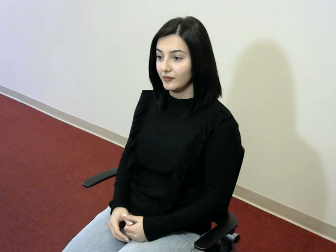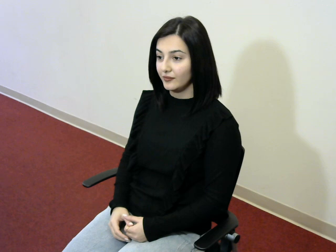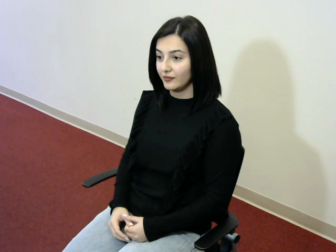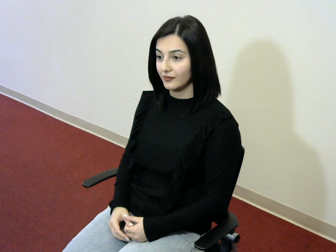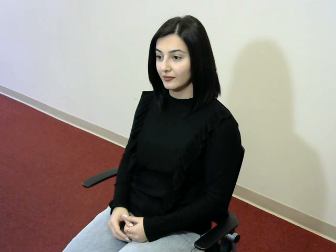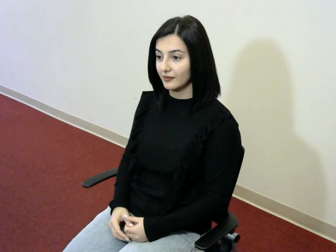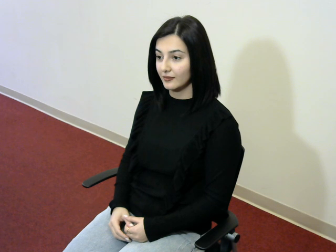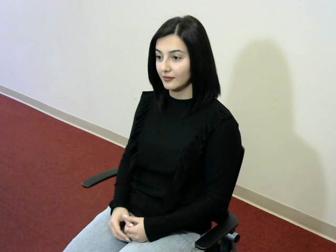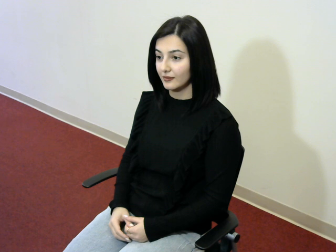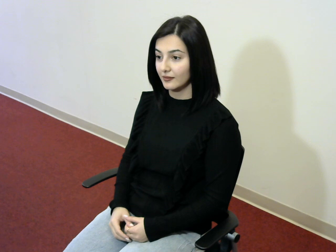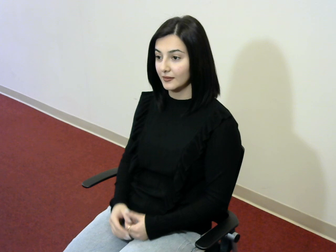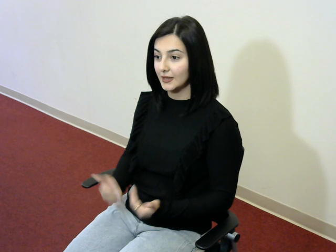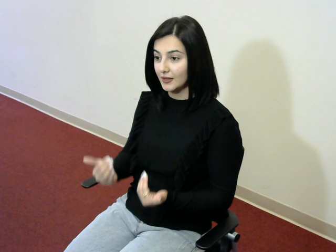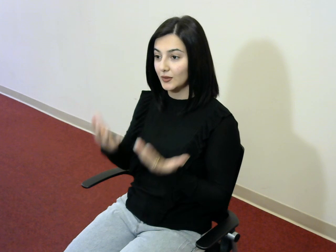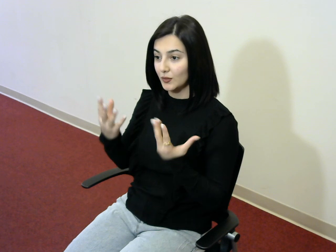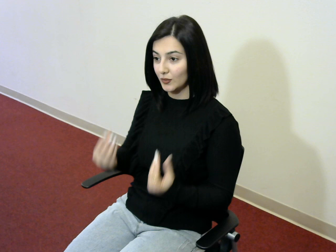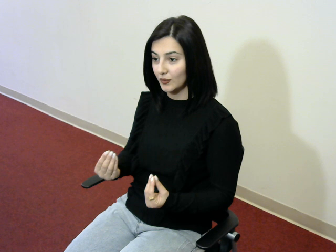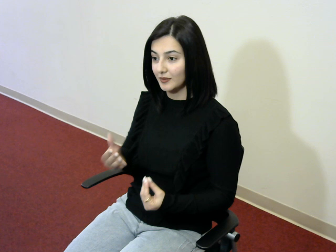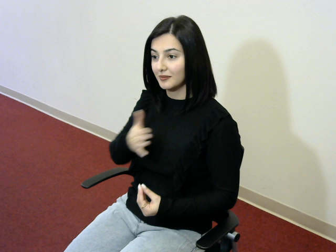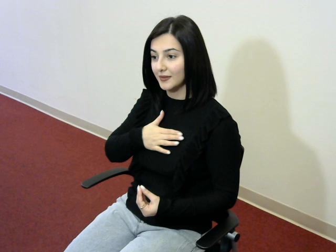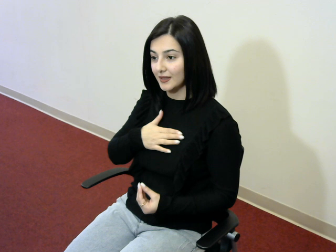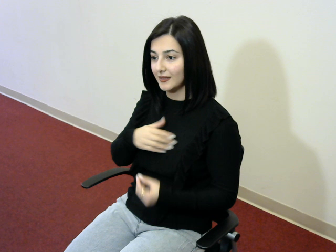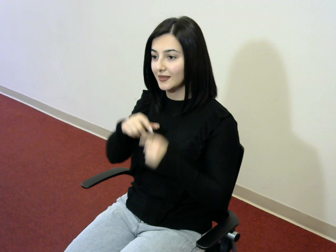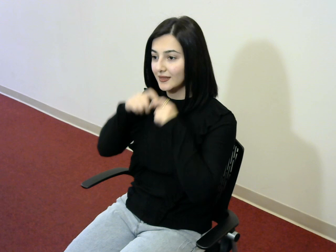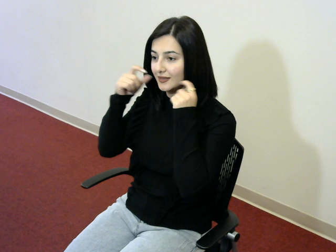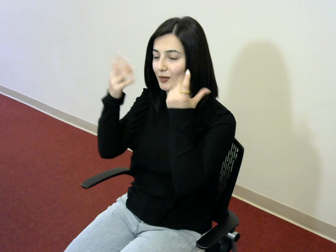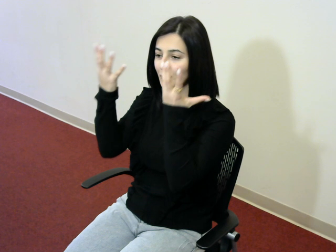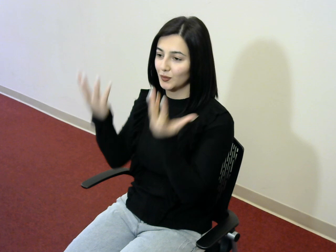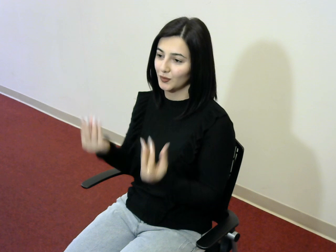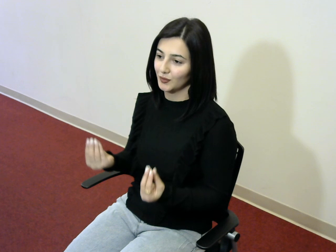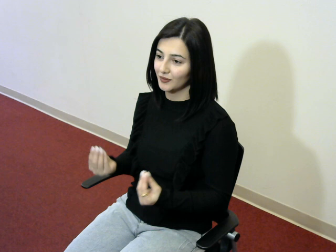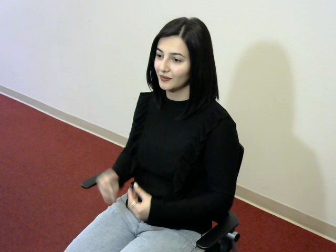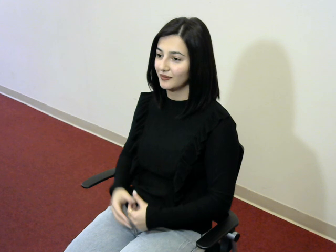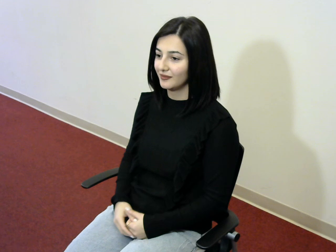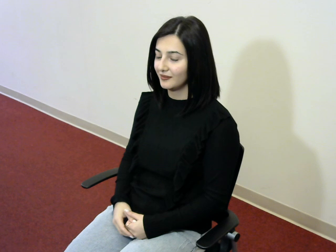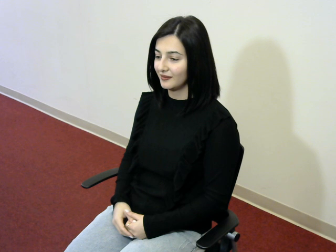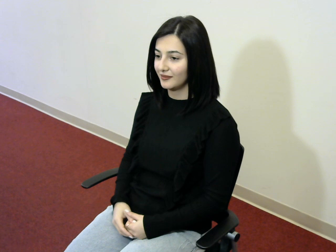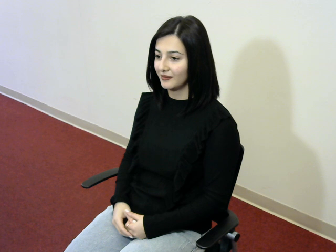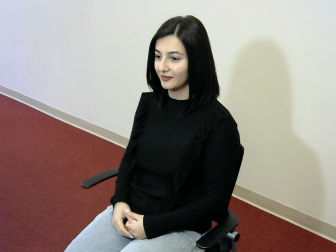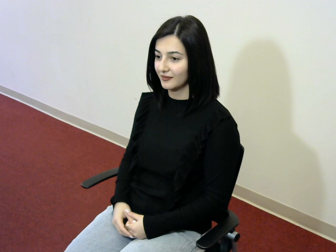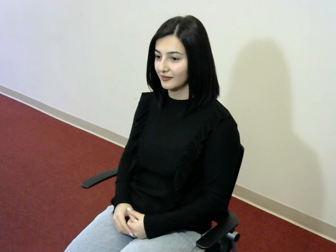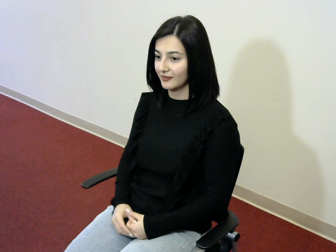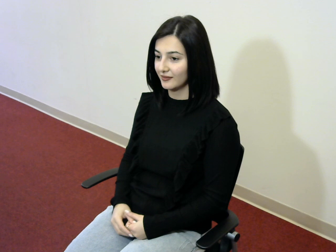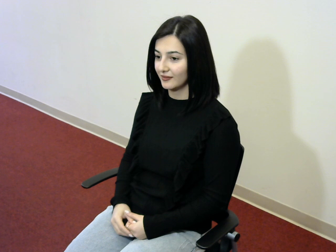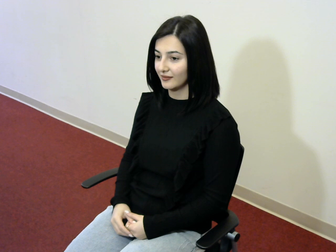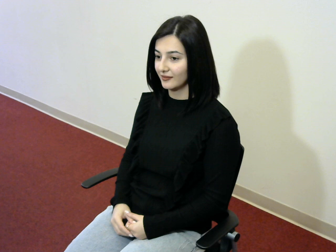Bu gün mənim ad günümdür